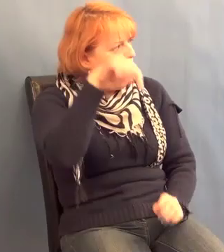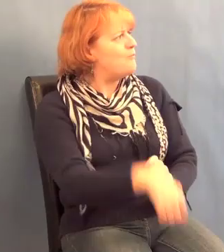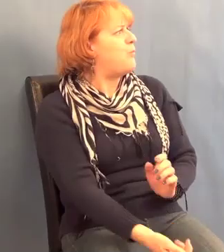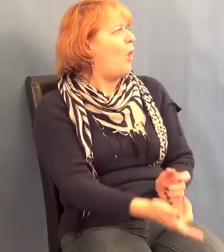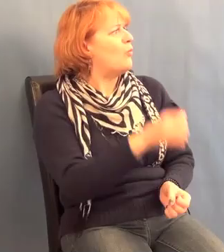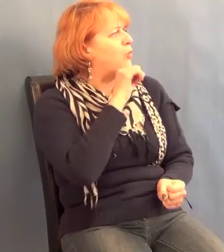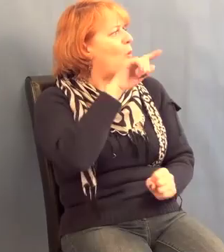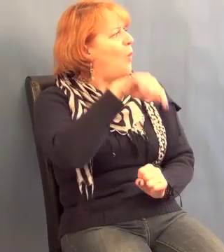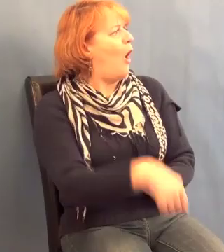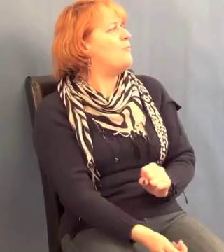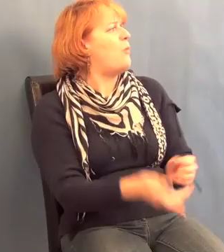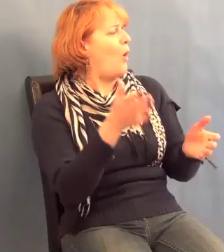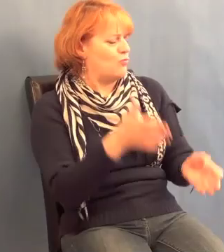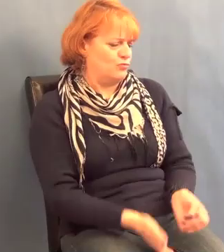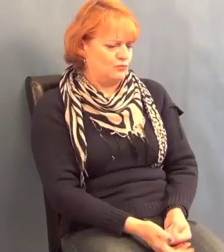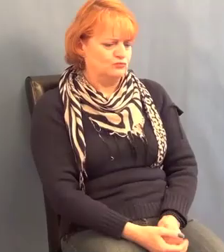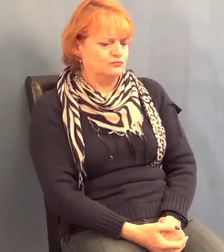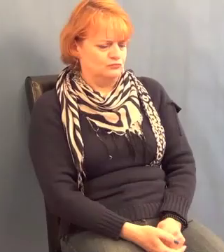Jest bardzo głęboko.